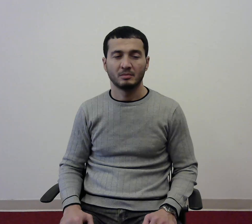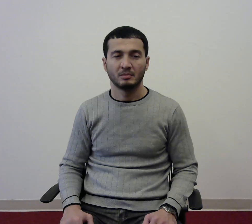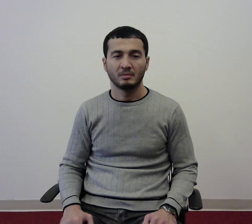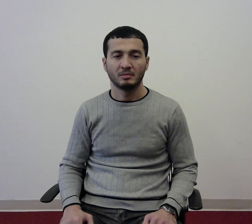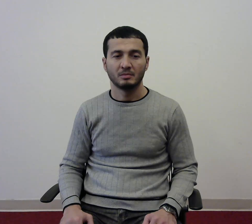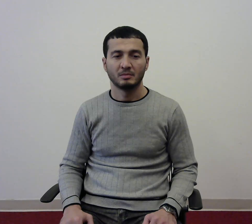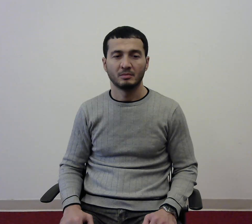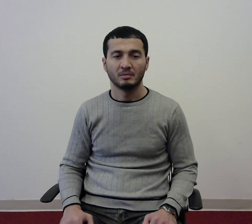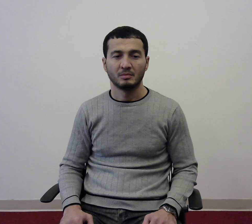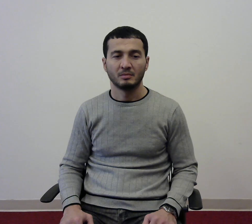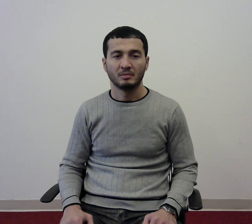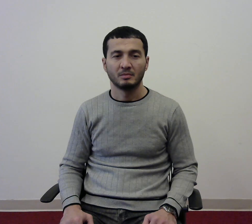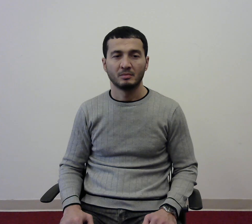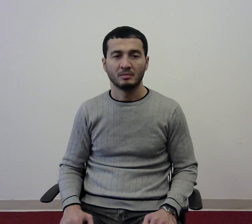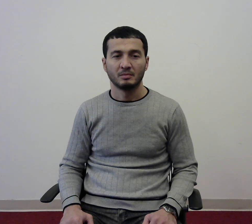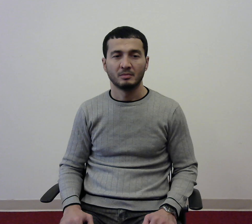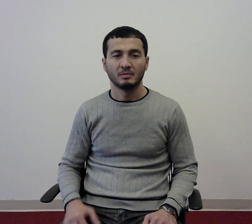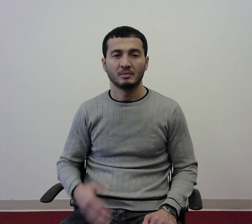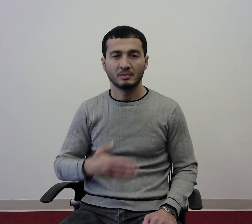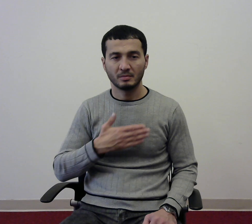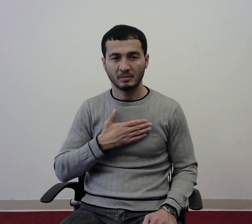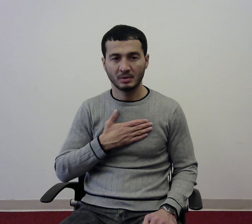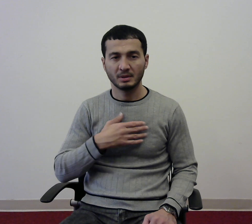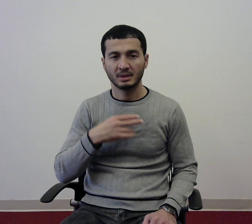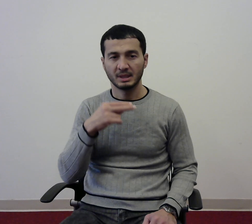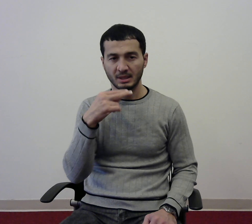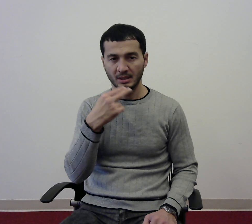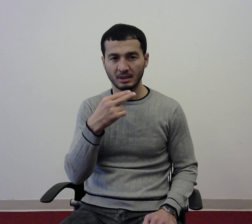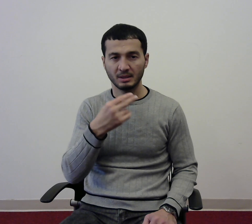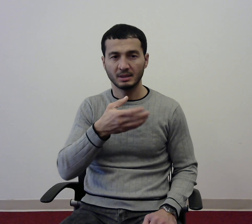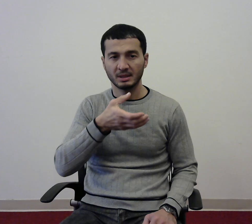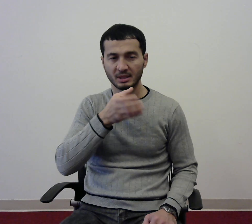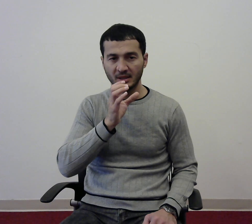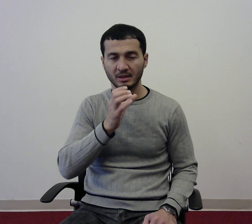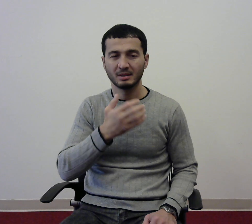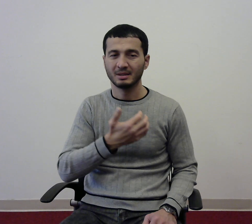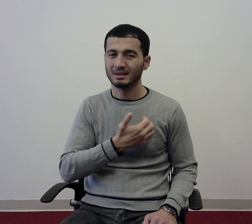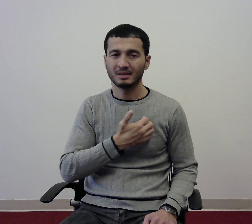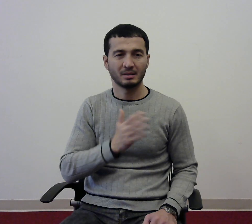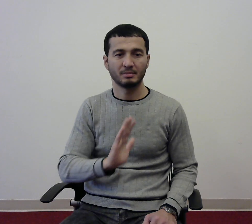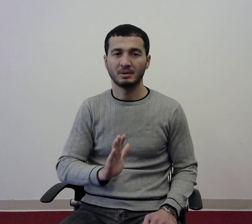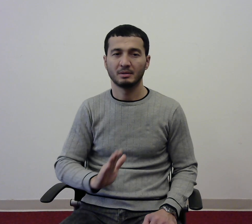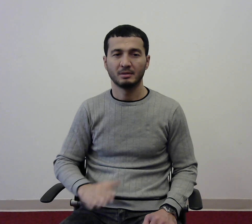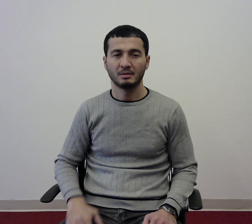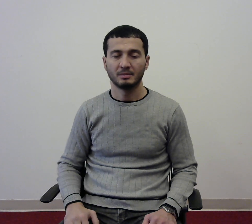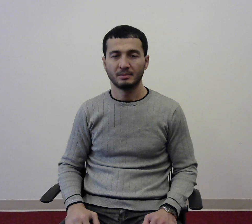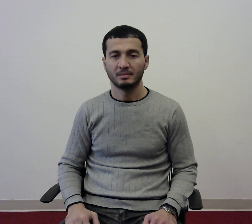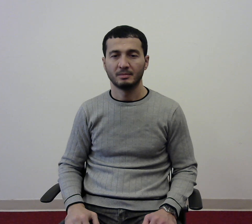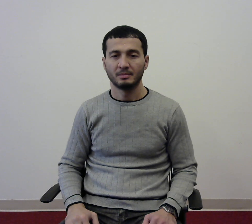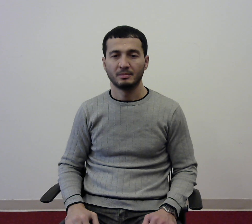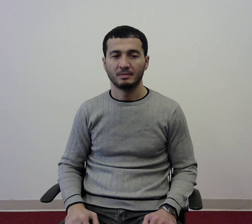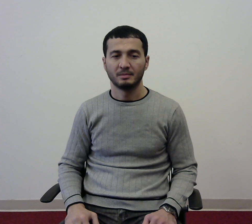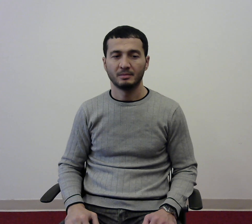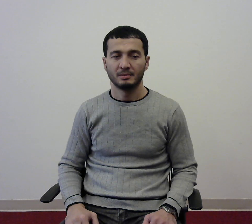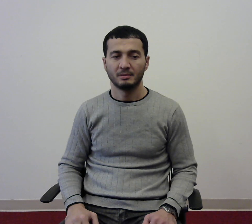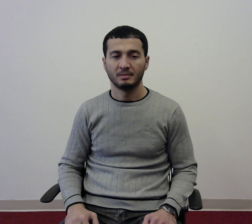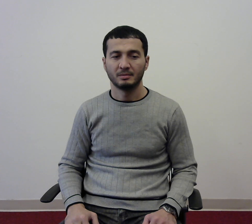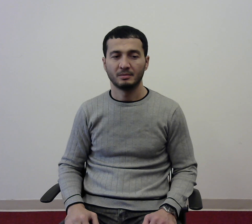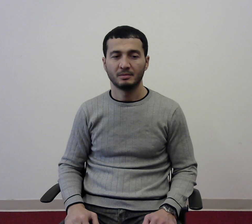Mən çay içmək istəmirəm